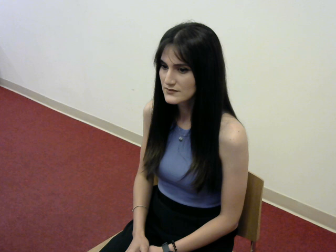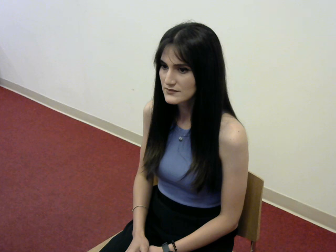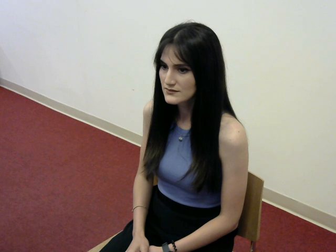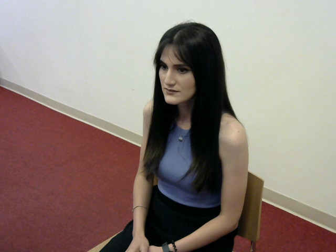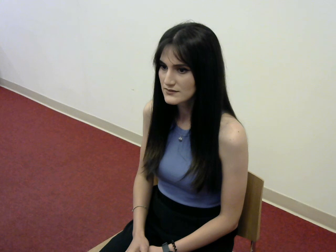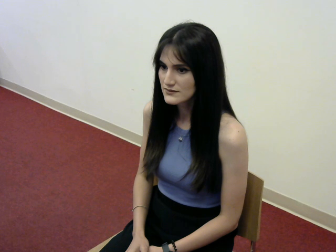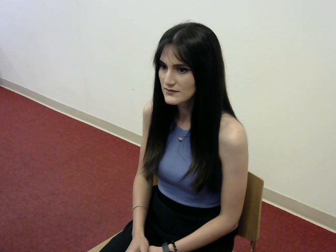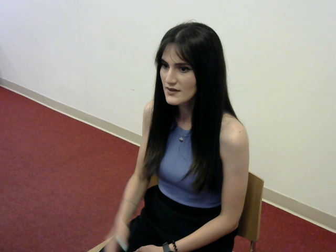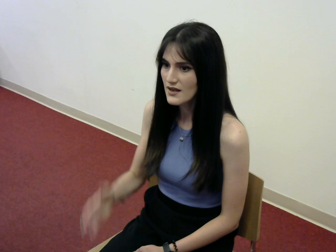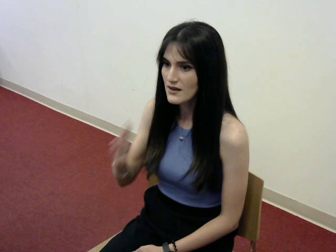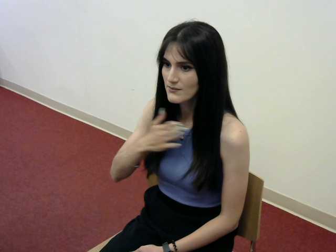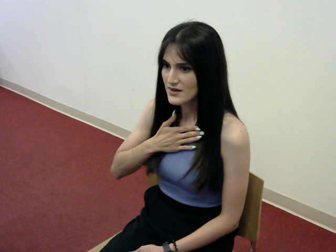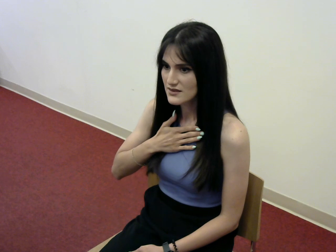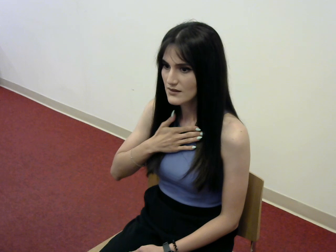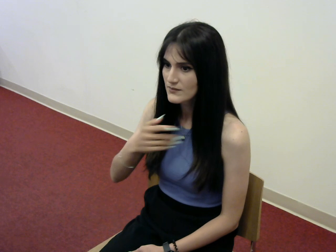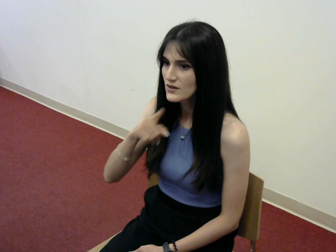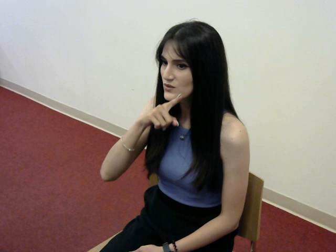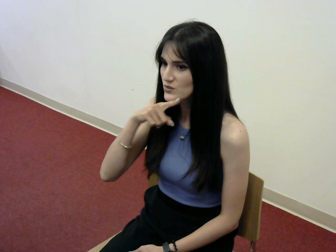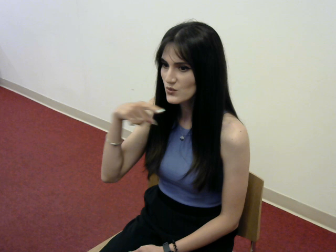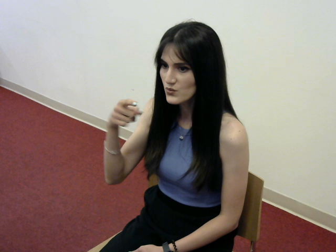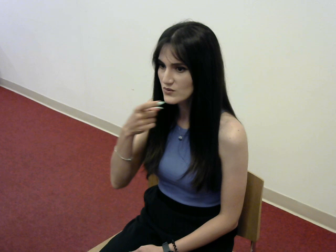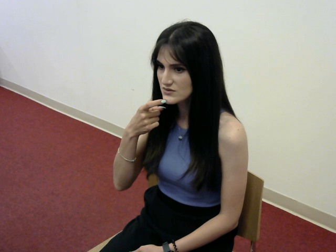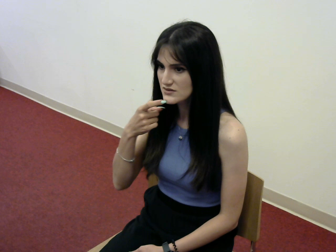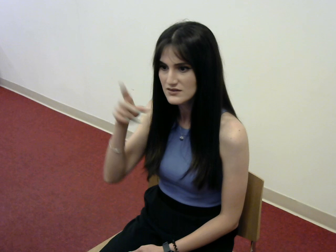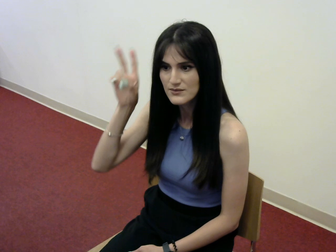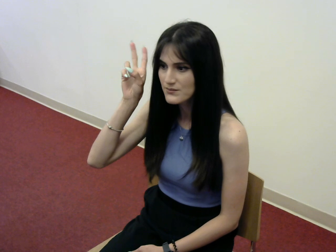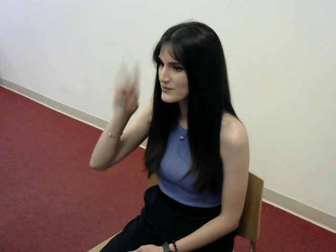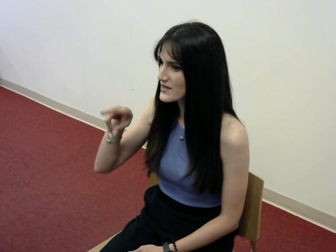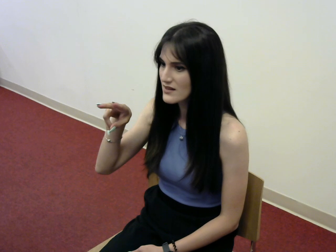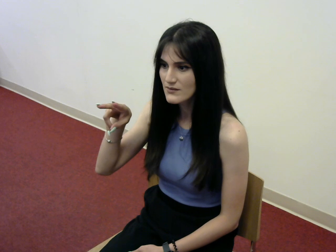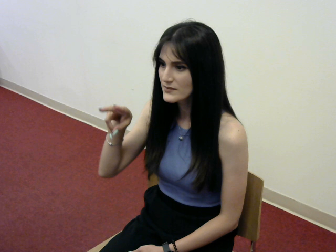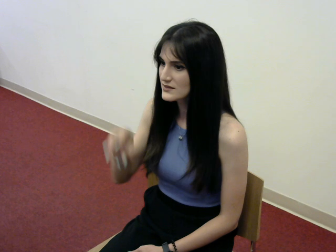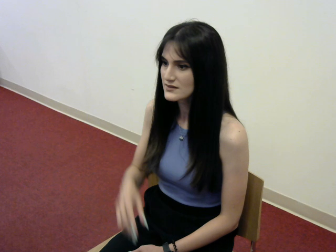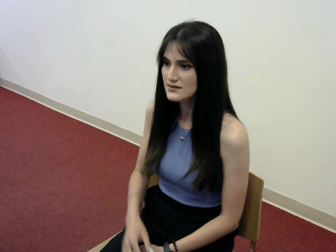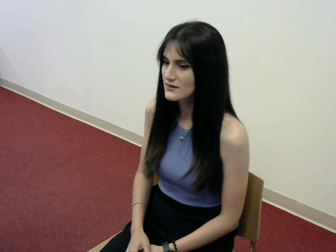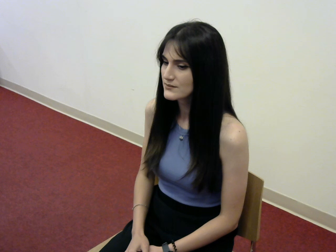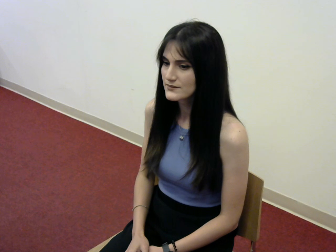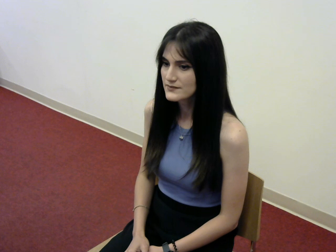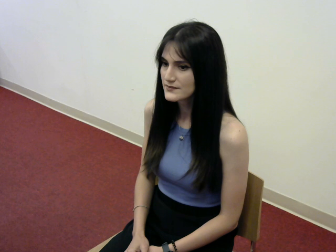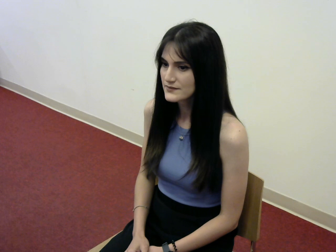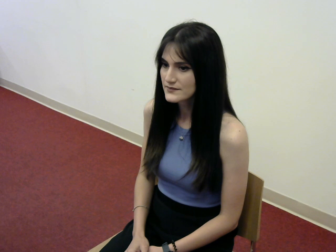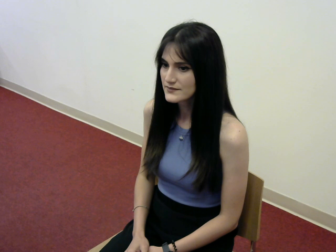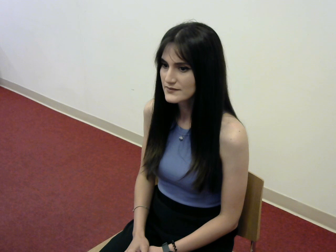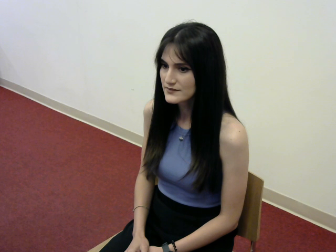Mən rus dilini bilmirəm